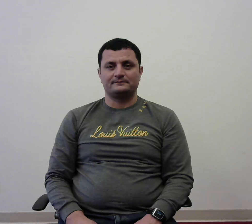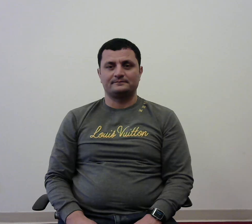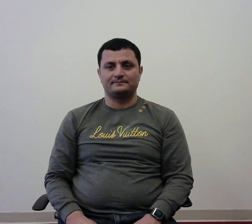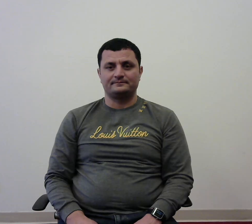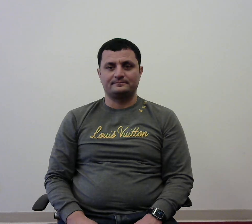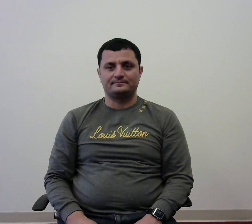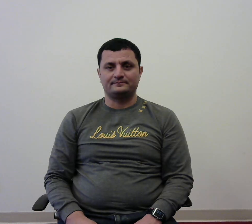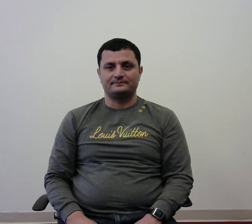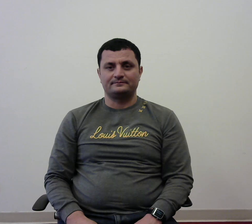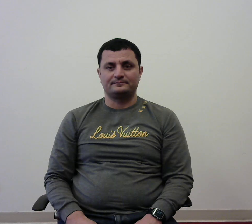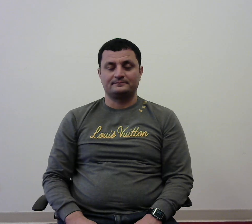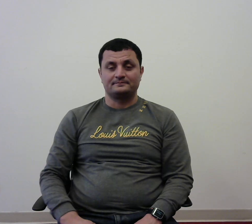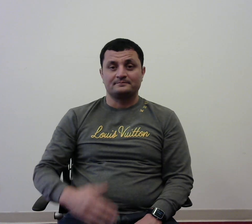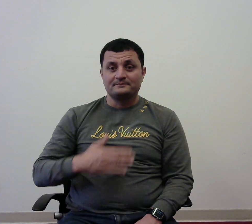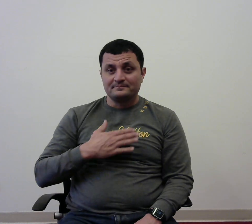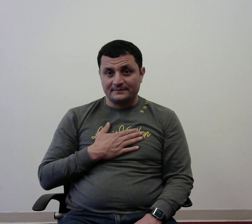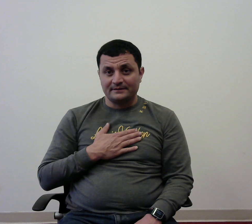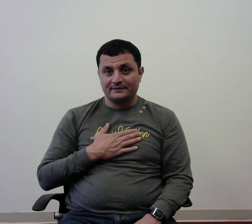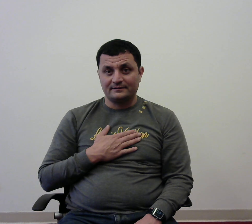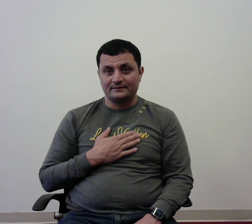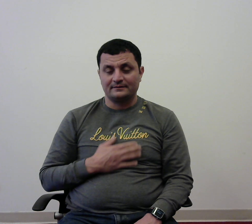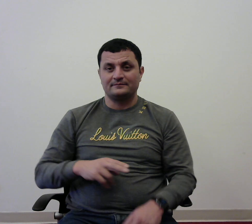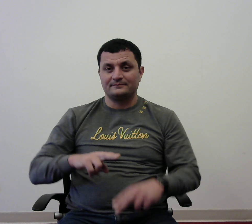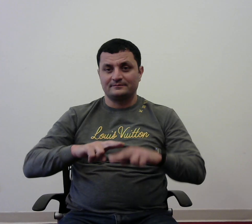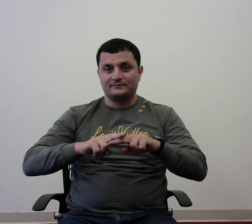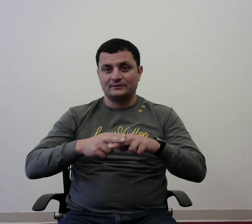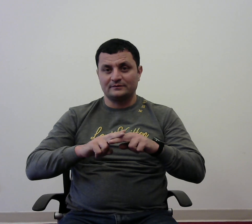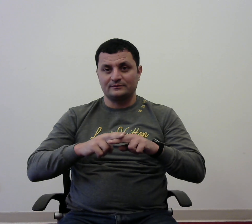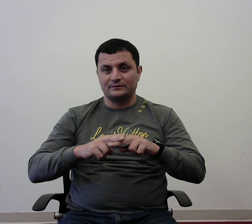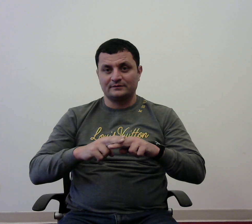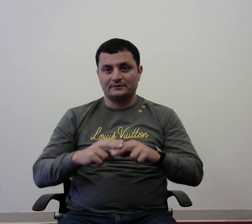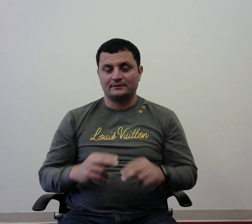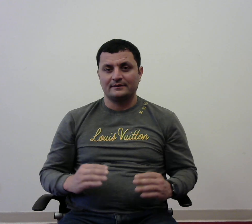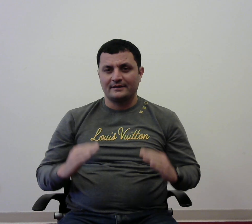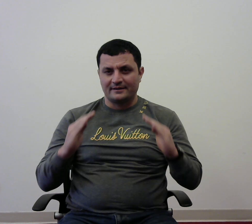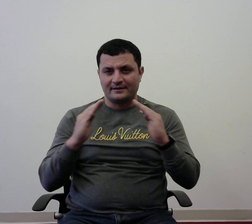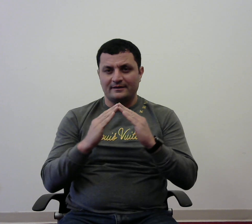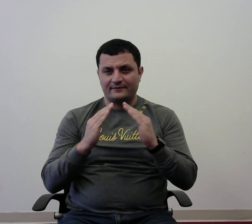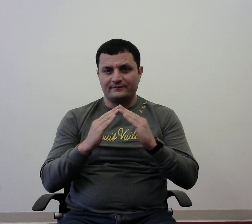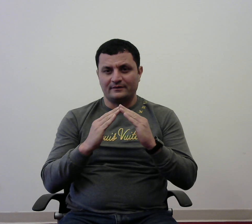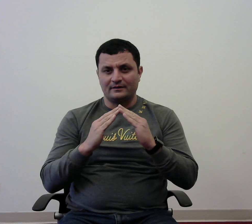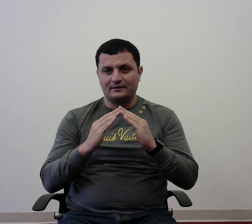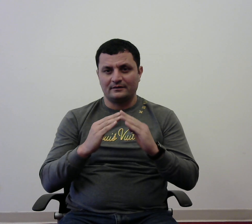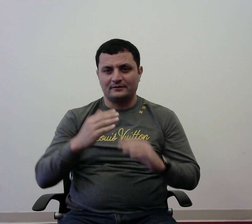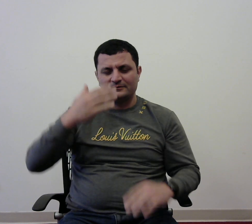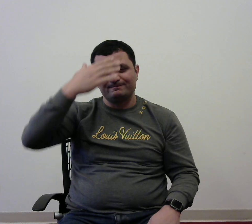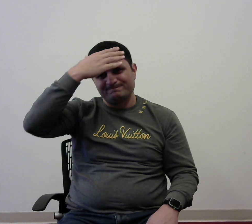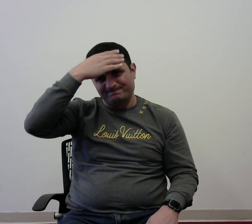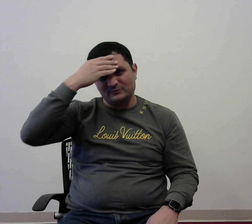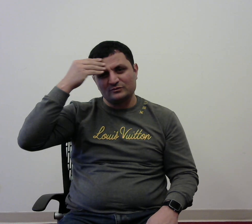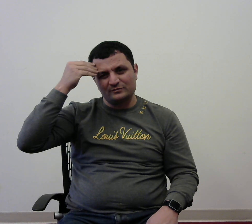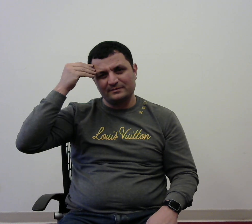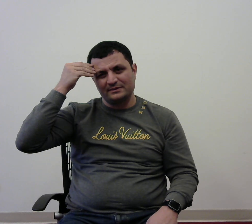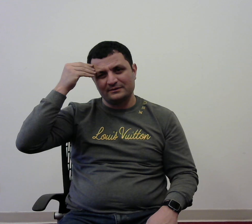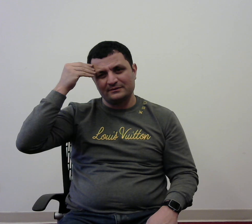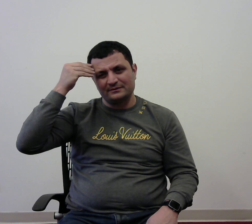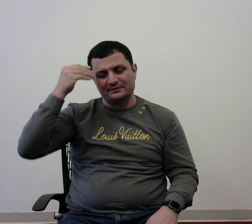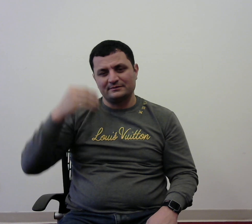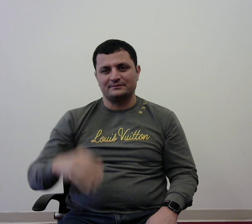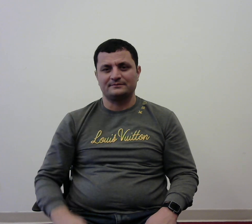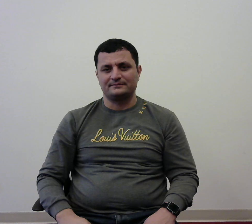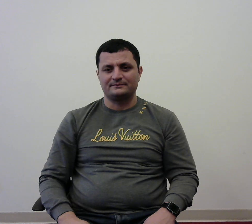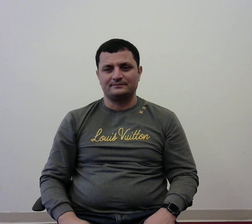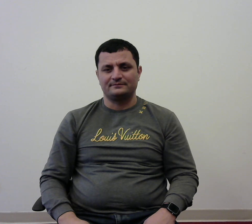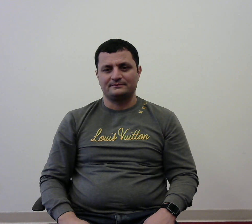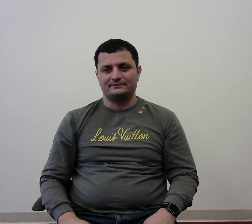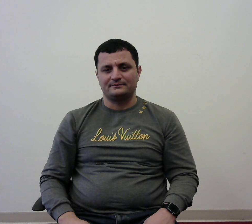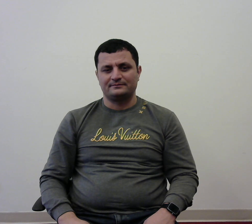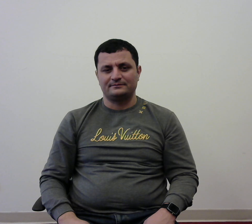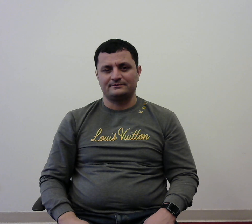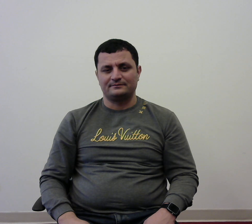Mən şəxsiyyət vəsiqəsini evdə unutmuşam